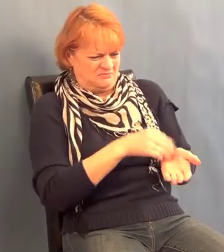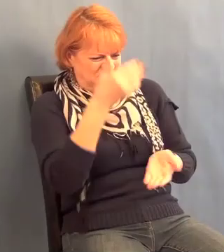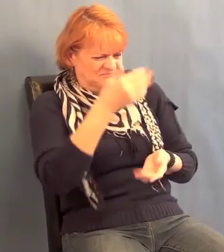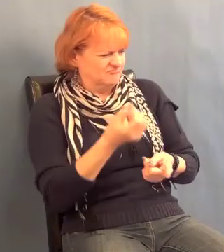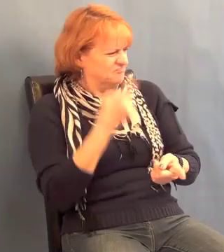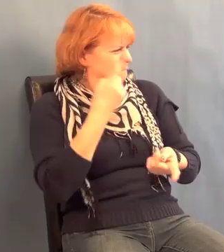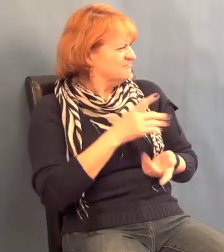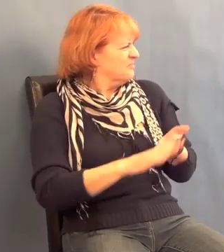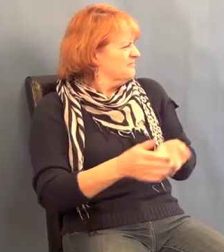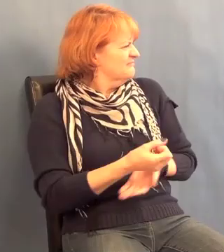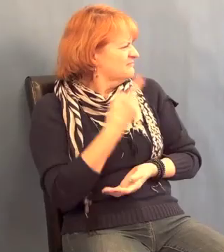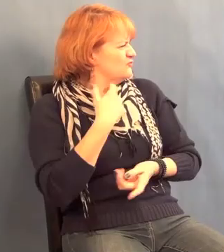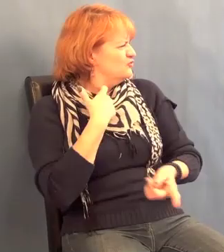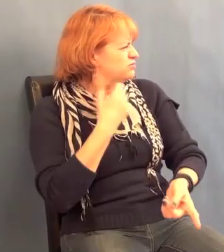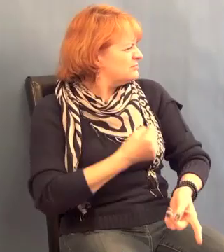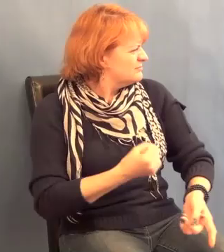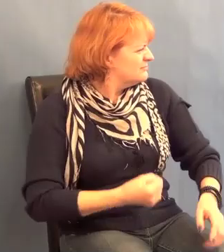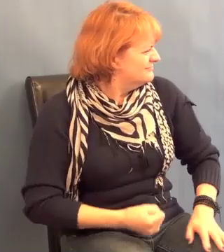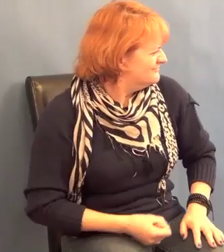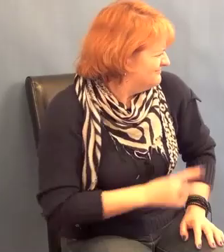To nie jest potrzebne, to dziwne i nowe, śmieszne.